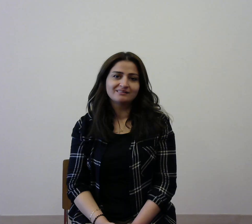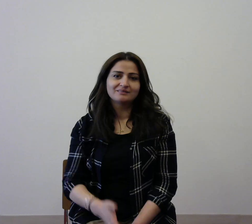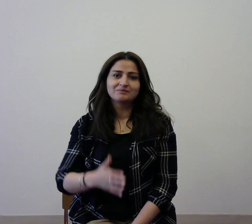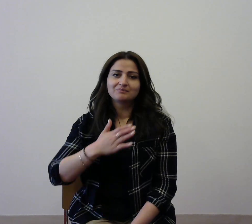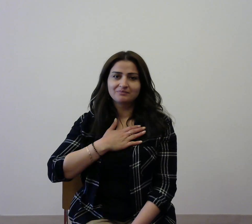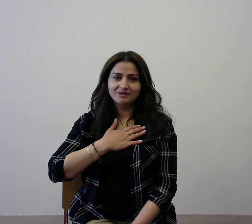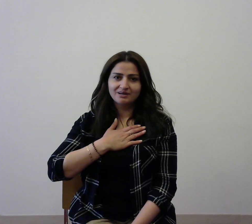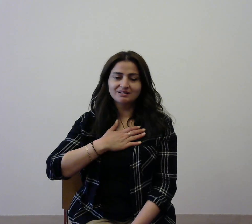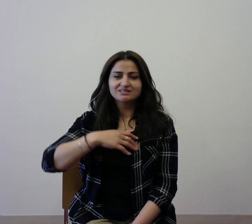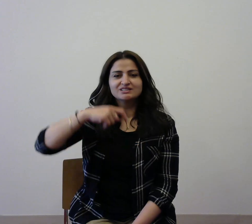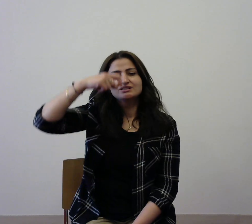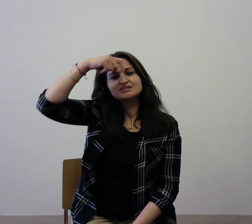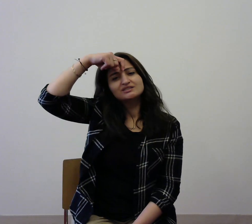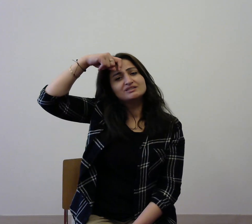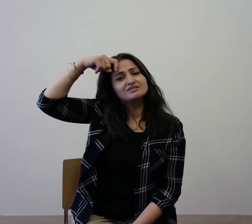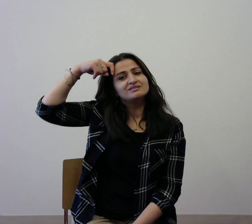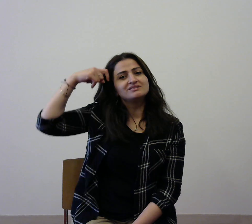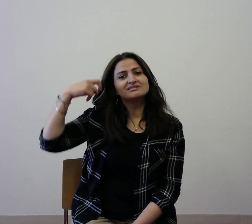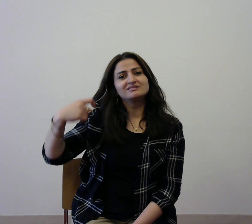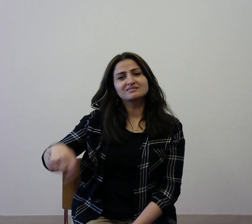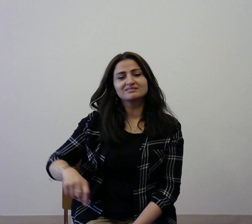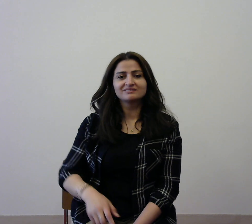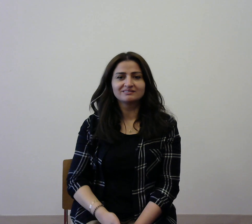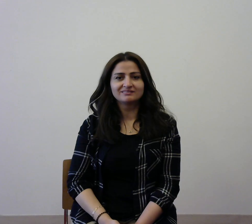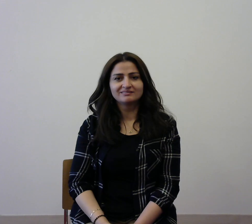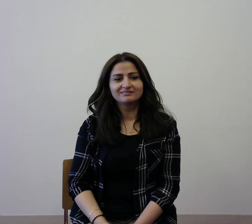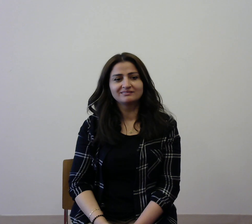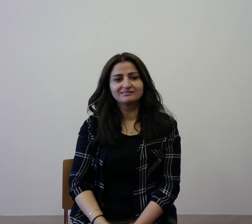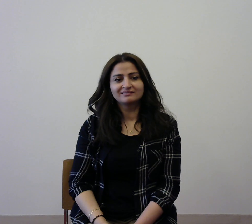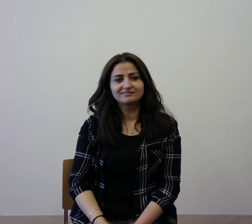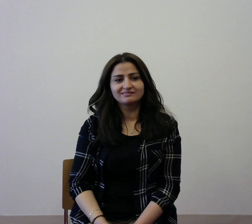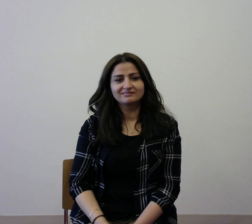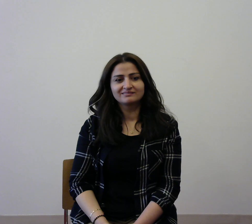Mənə istidir